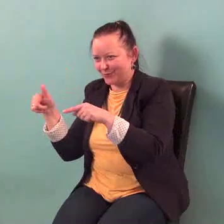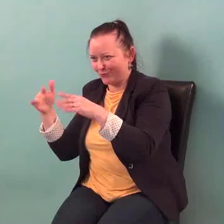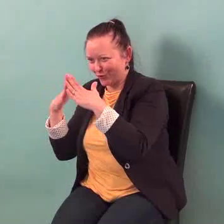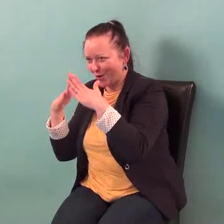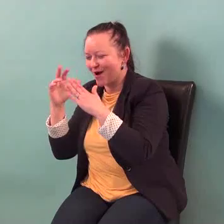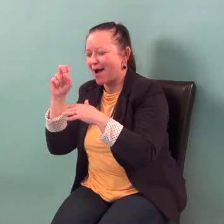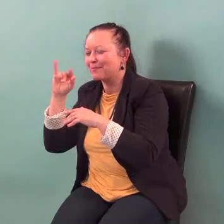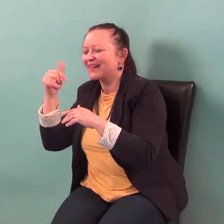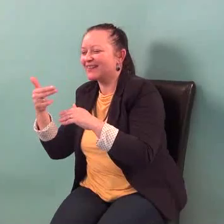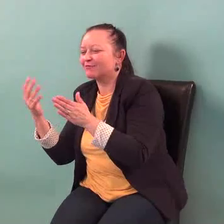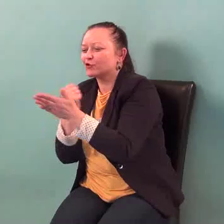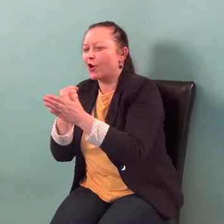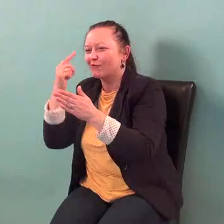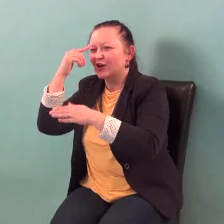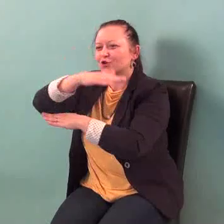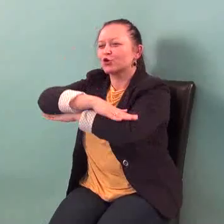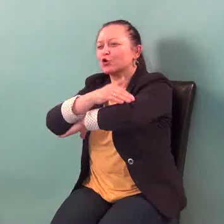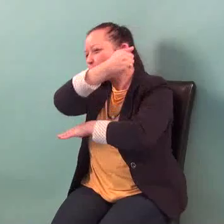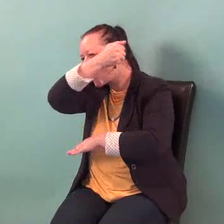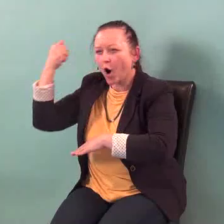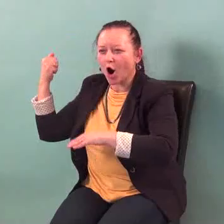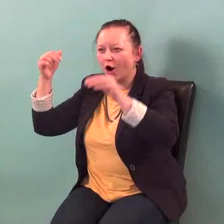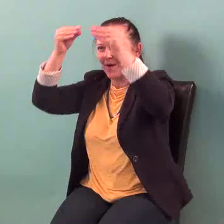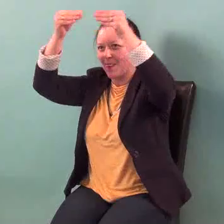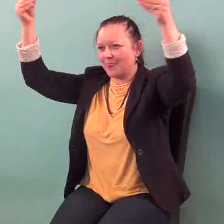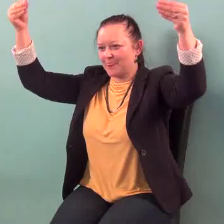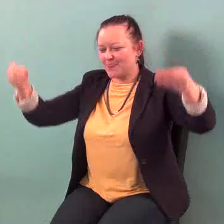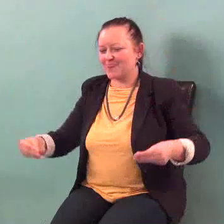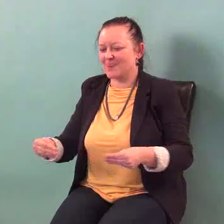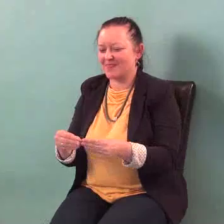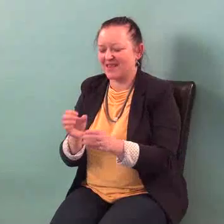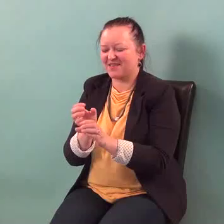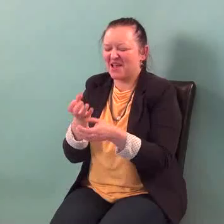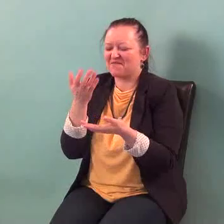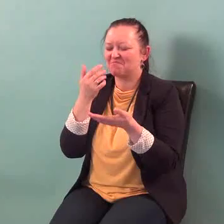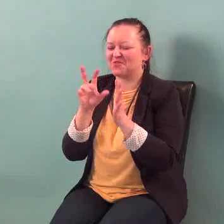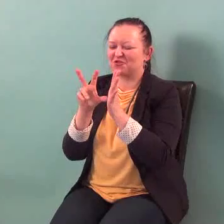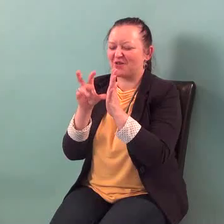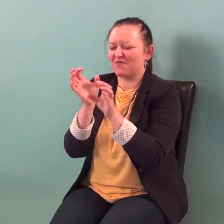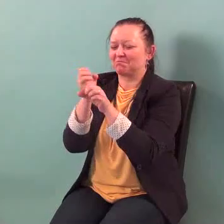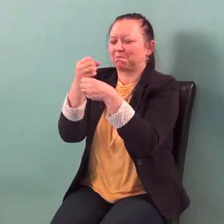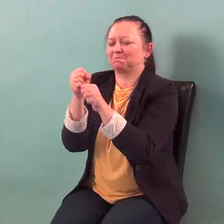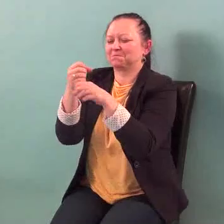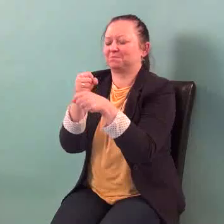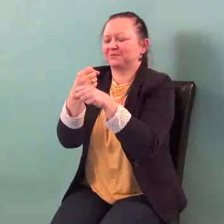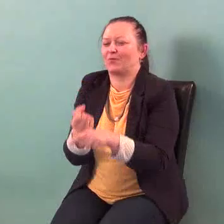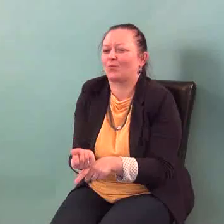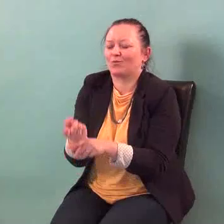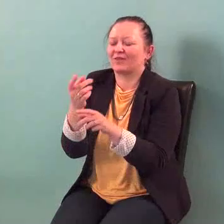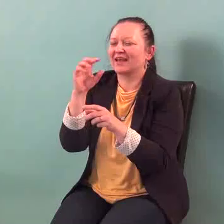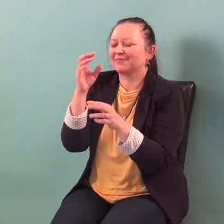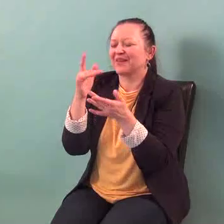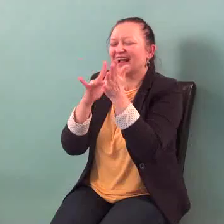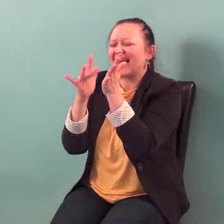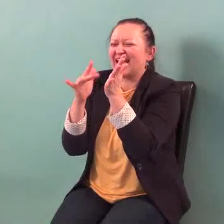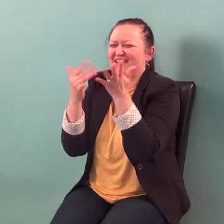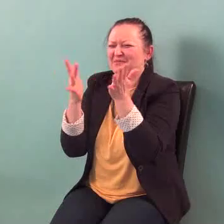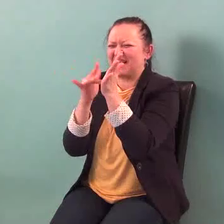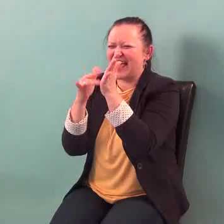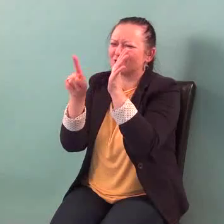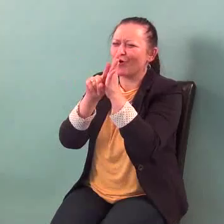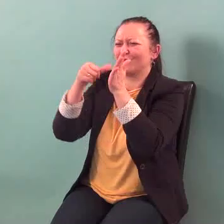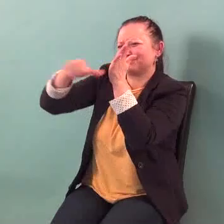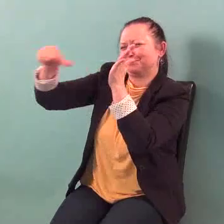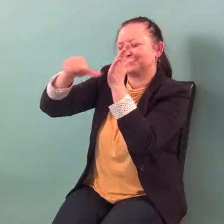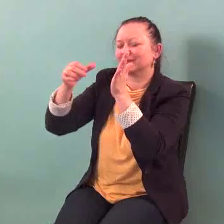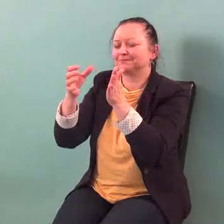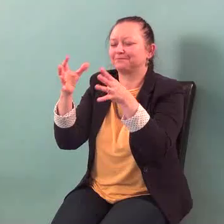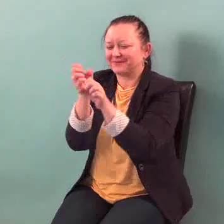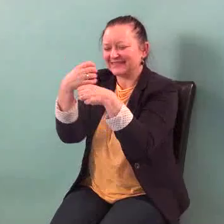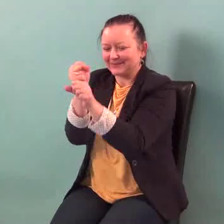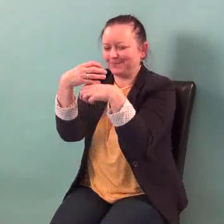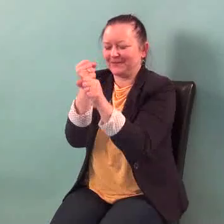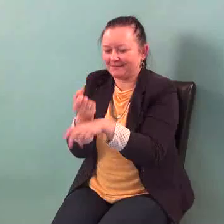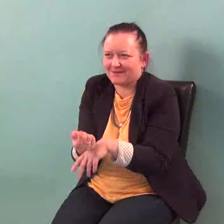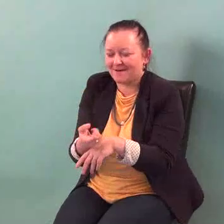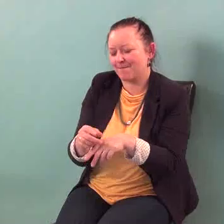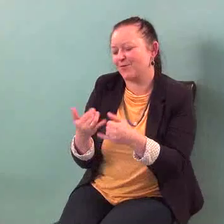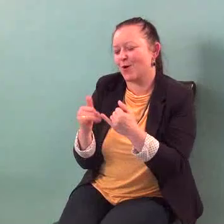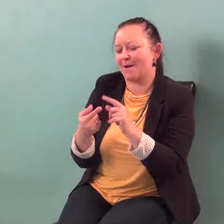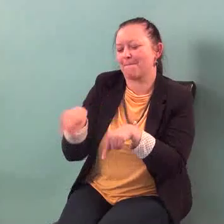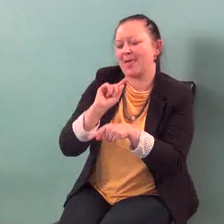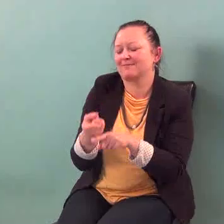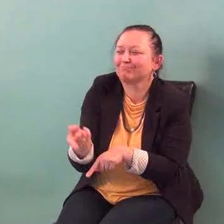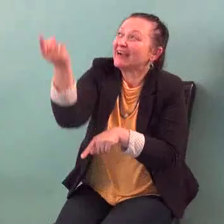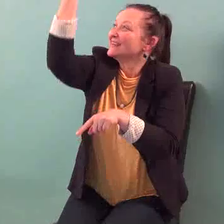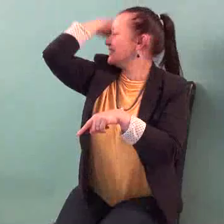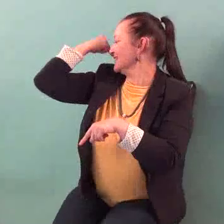Charlie Chaplin bierze cienką taflę szkła i jakąś masę do sklejenia okna, rzuca nią, kopie i trafia do plecaka.